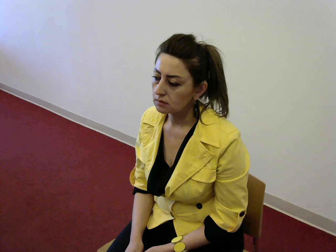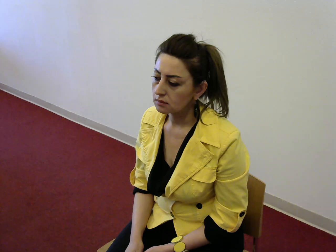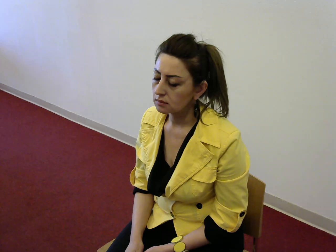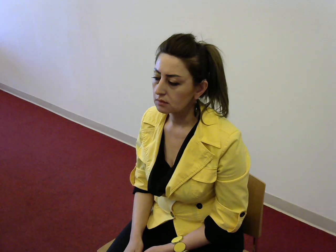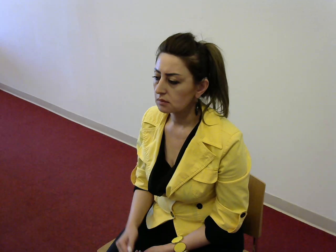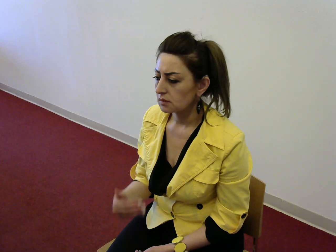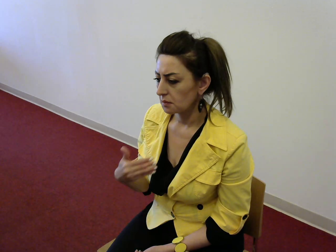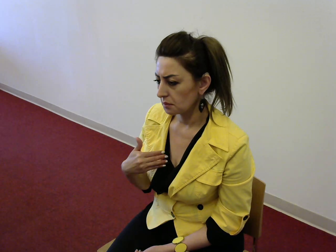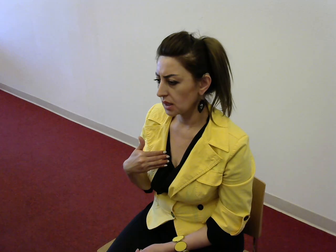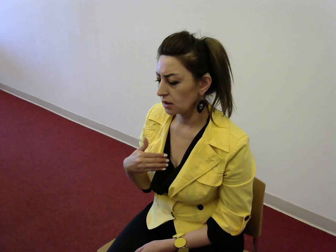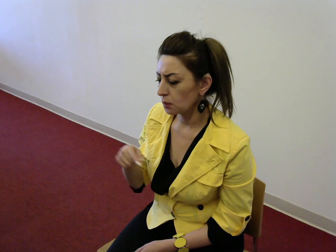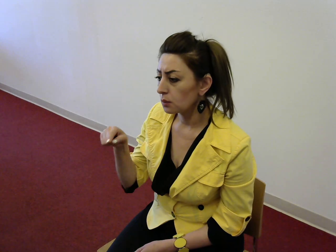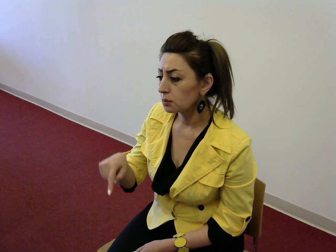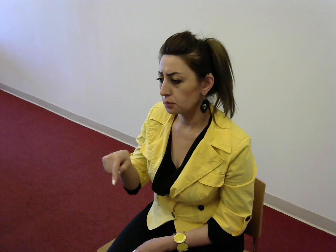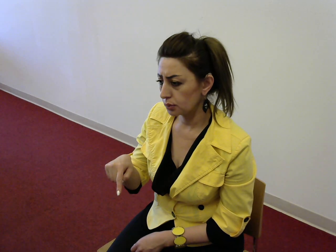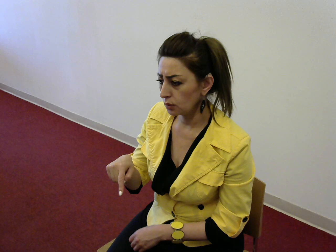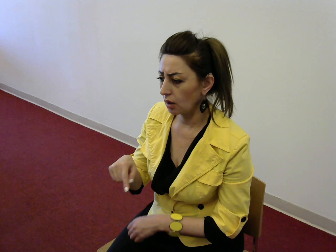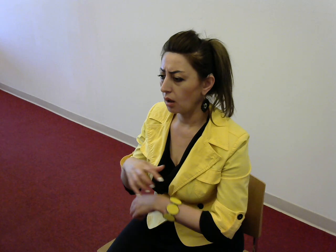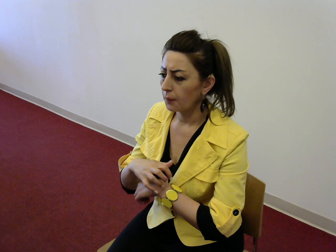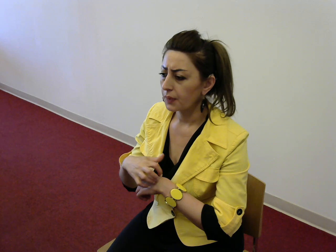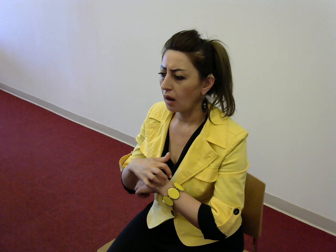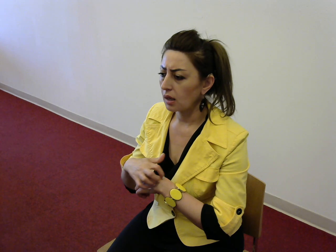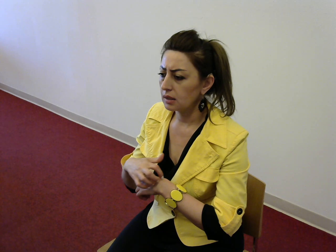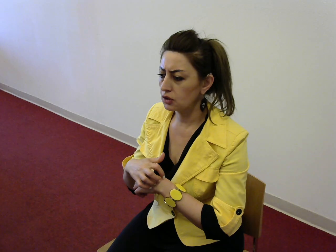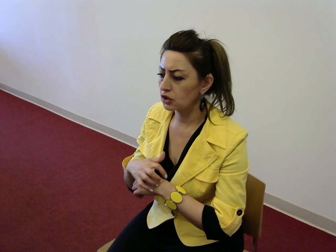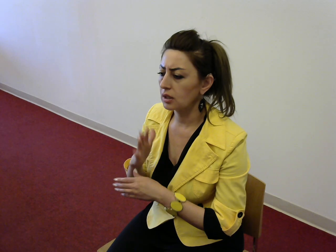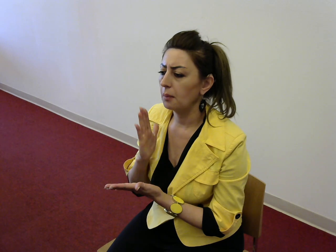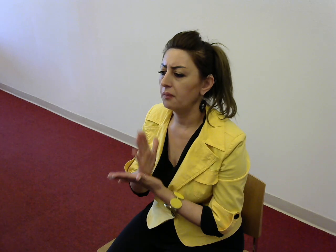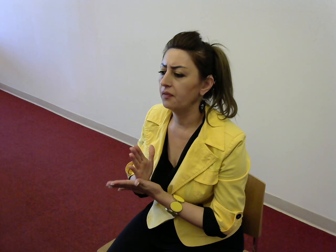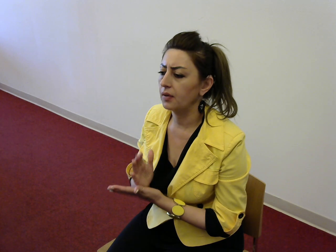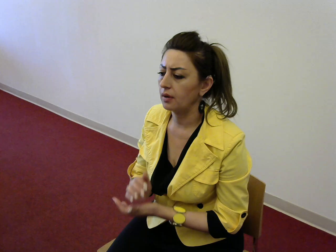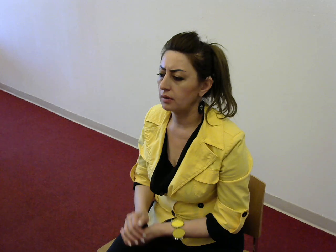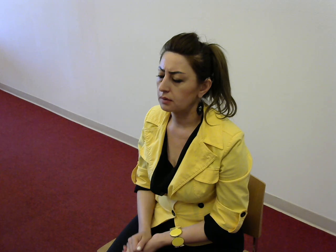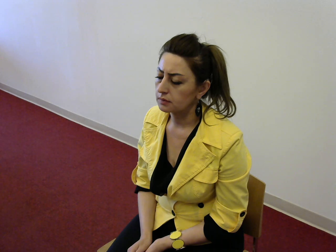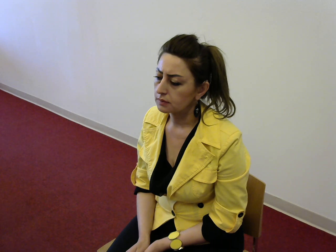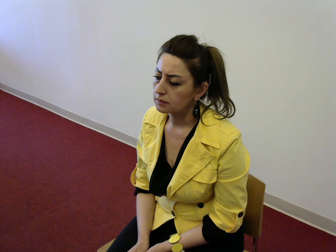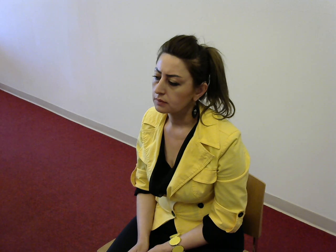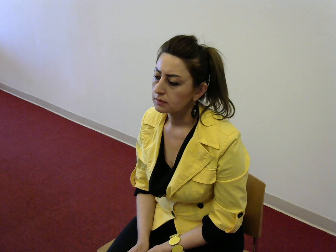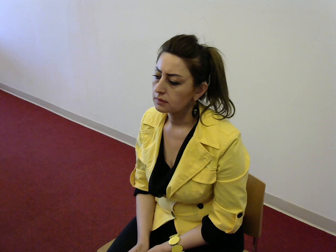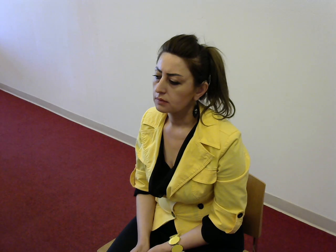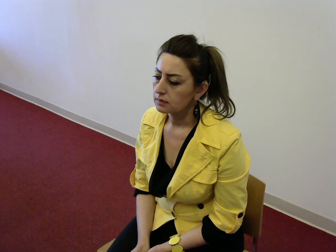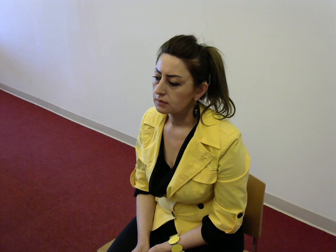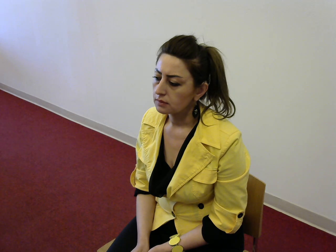Mənim buna alergiyam var